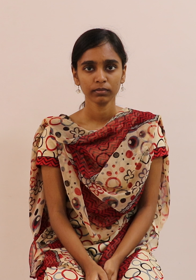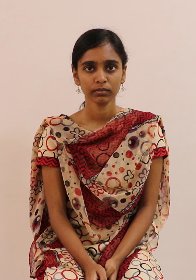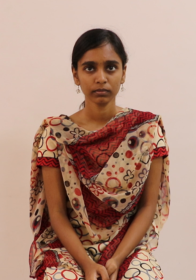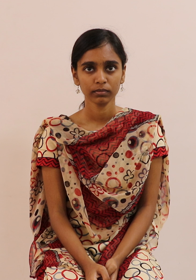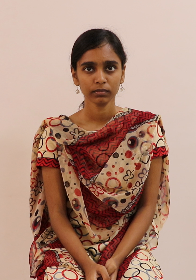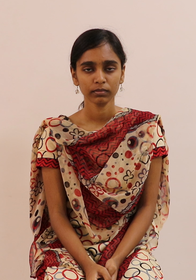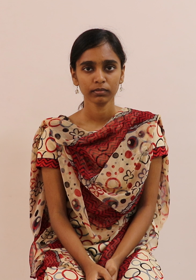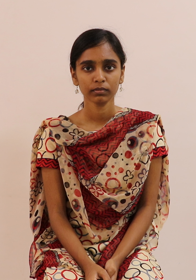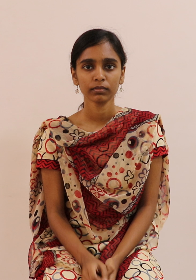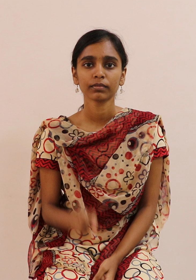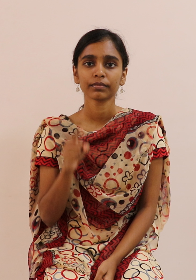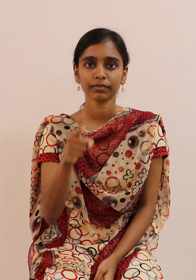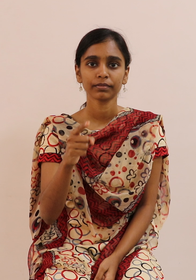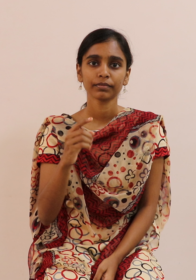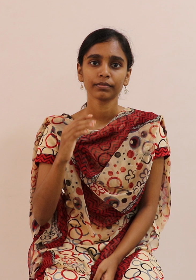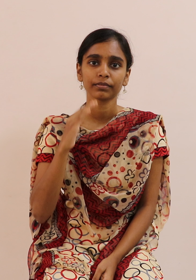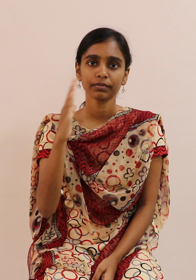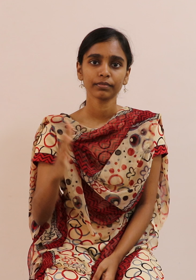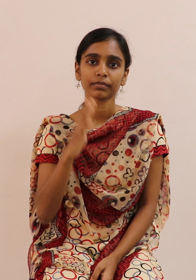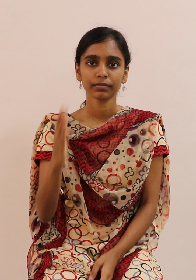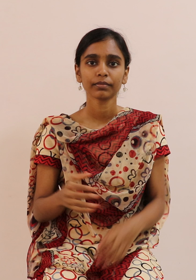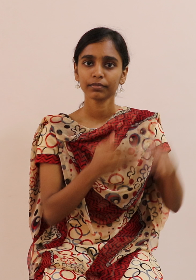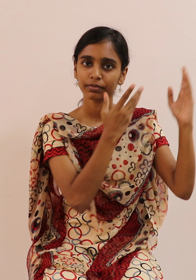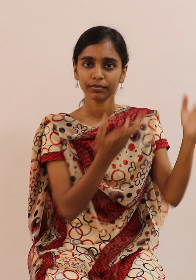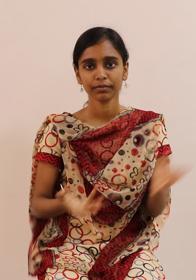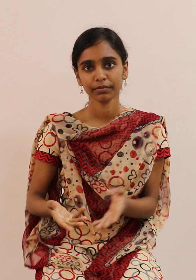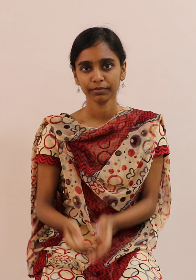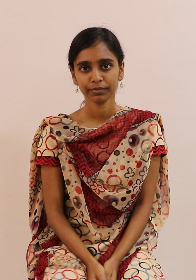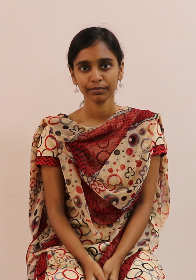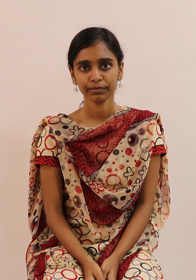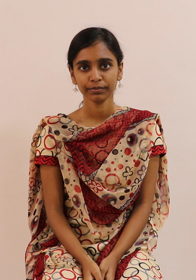he came by train